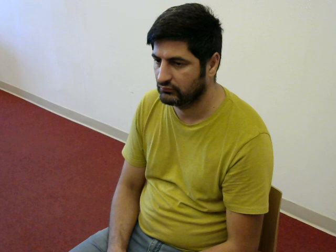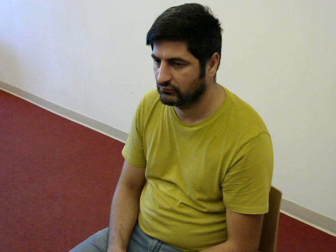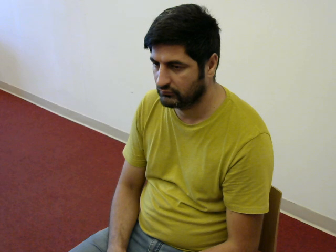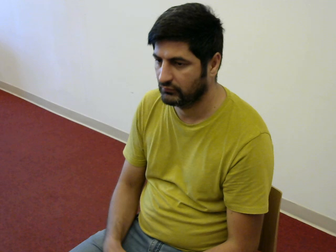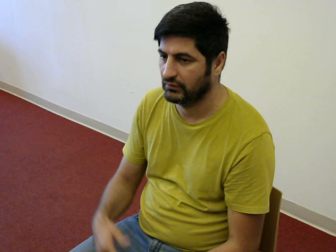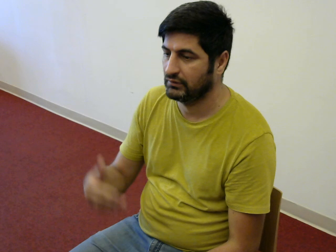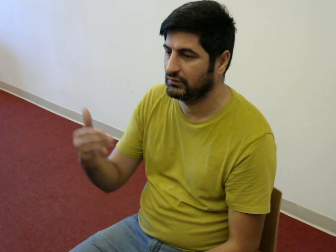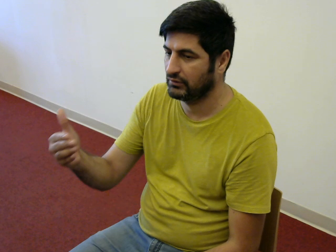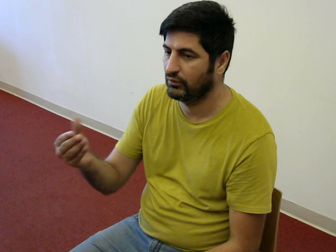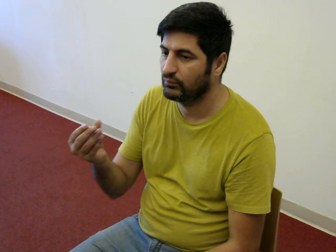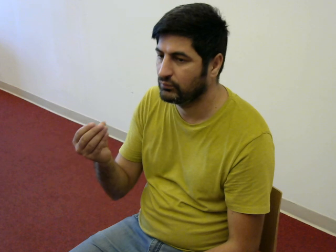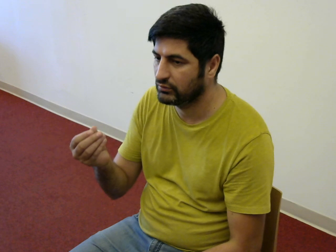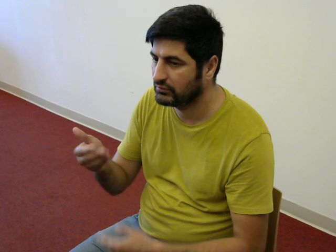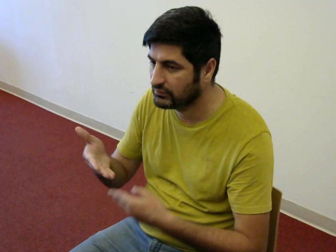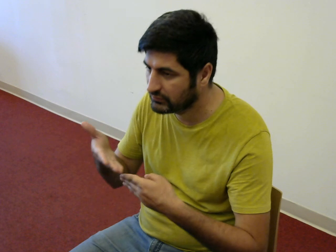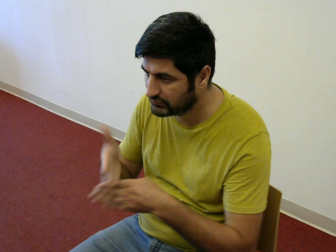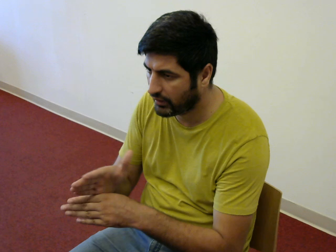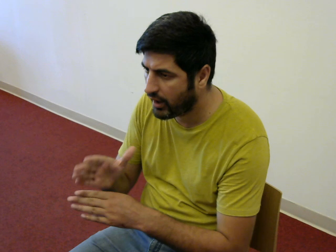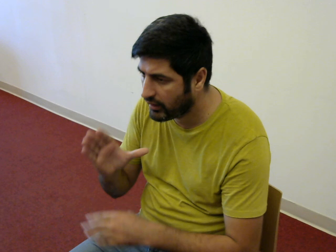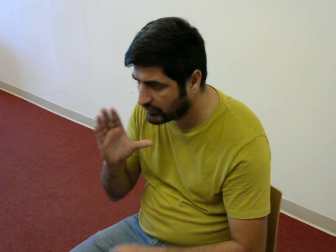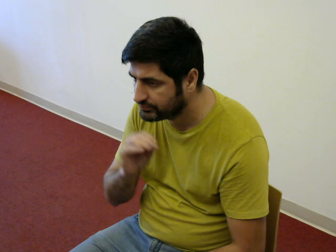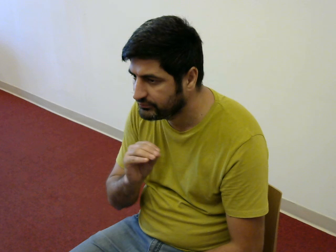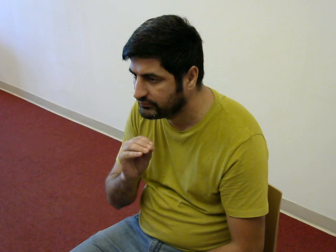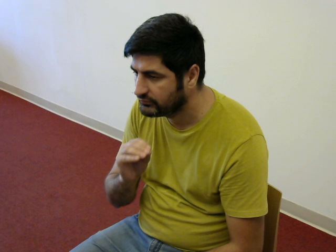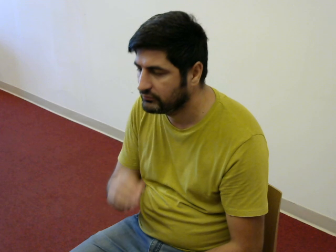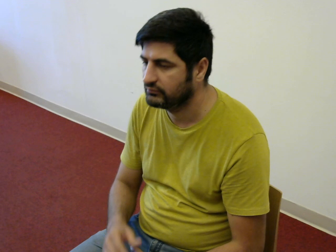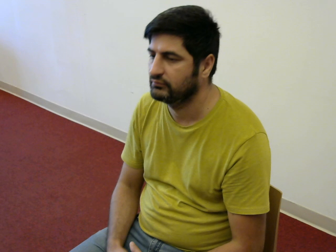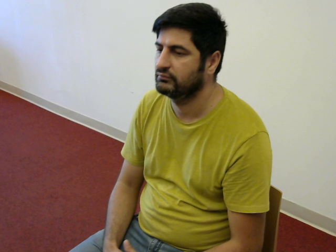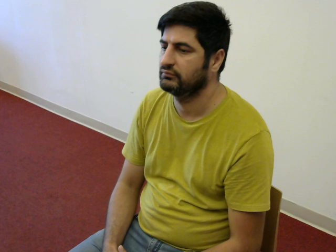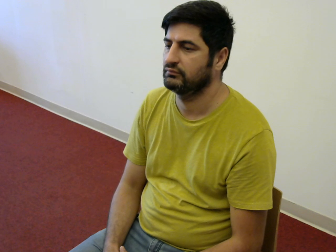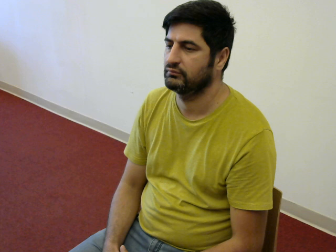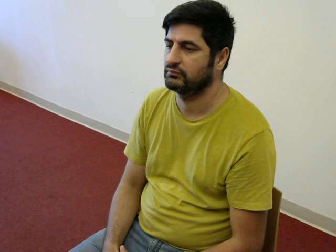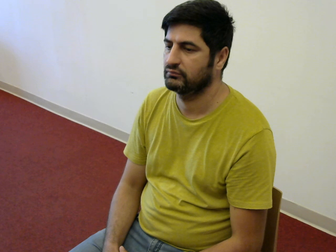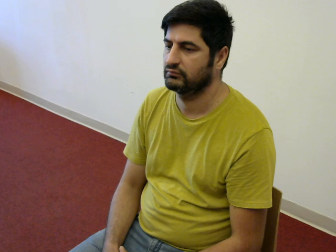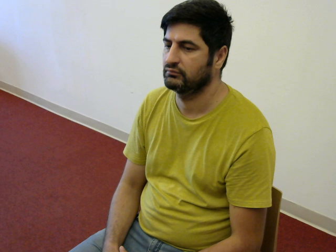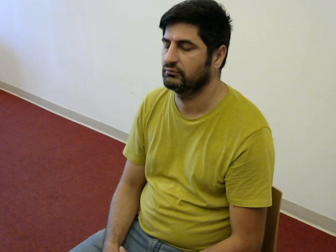Siz pulu xırdalaya bilərsinizmi?